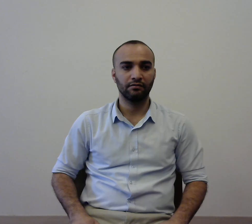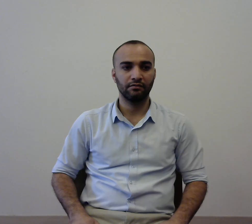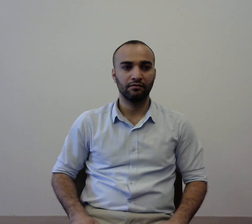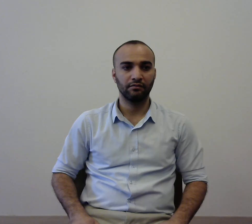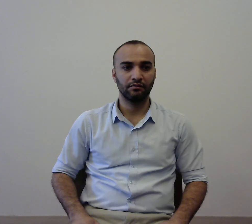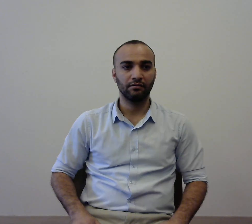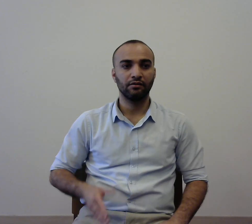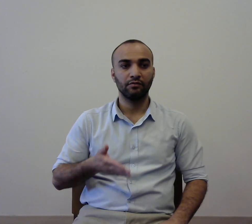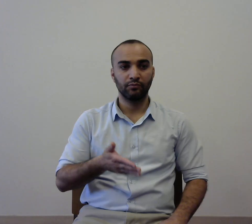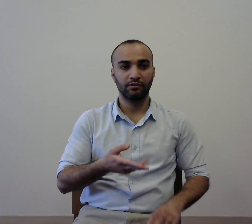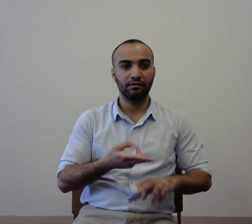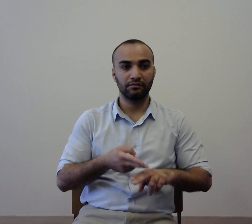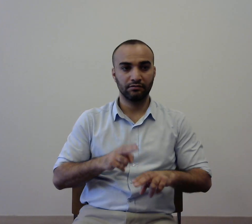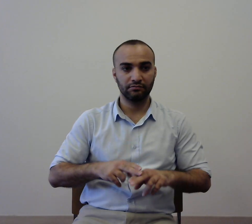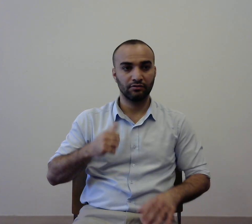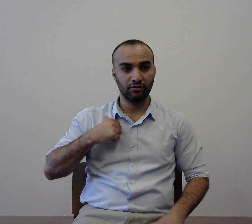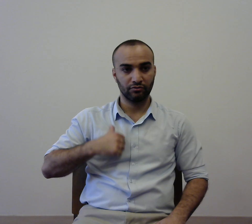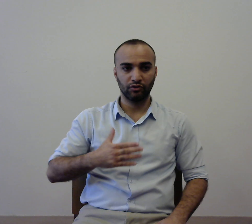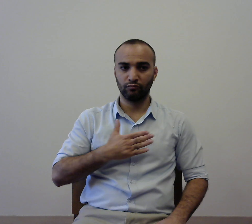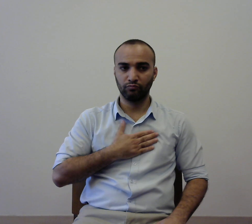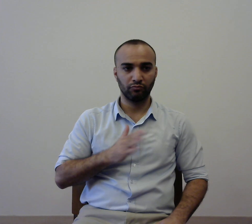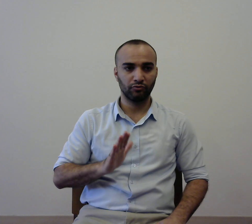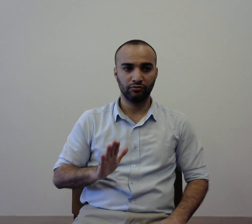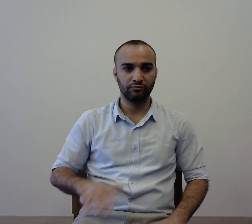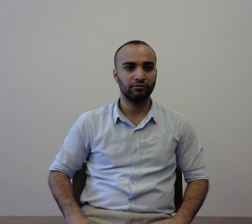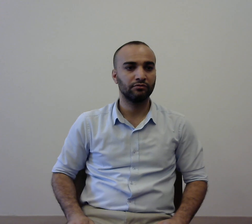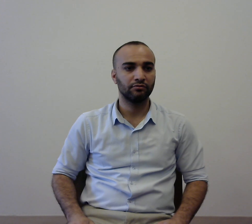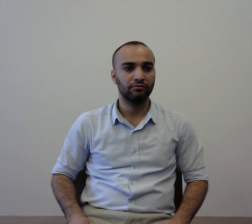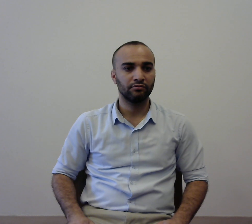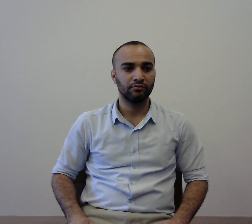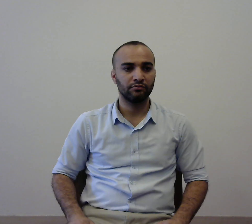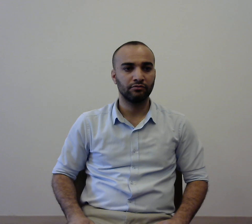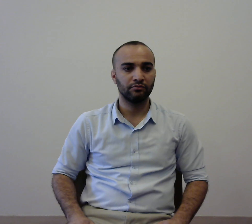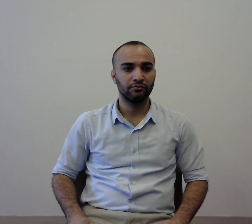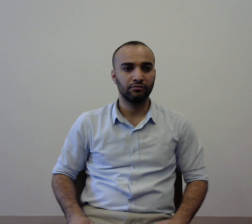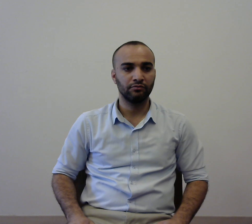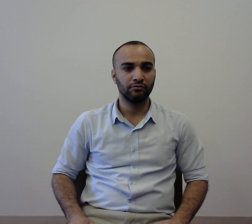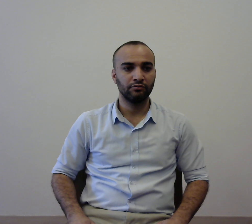Bu çanta mənim deyil